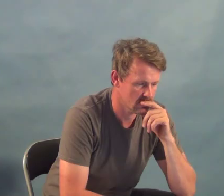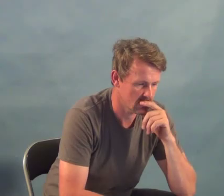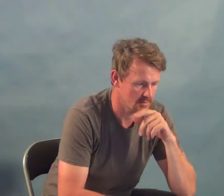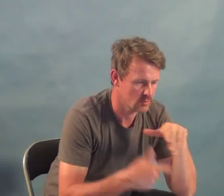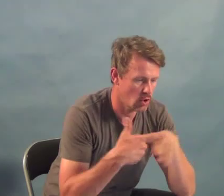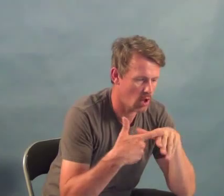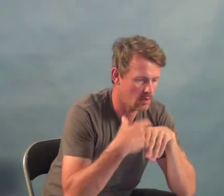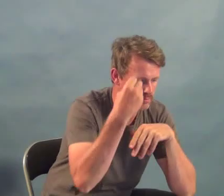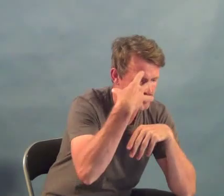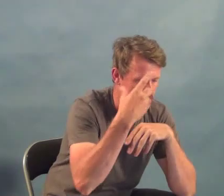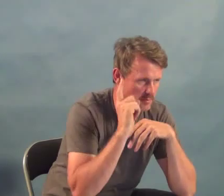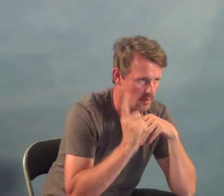Zakaz kąpania koni pod prysznicem.